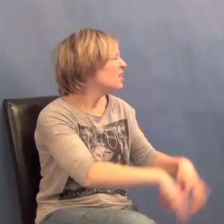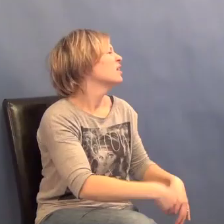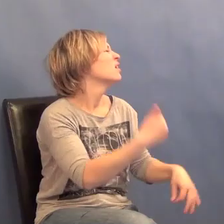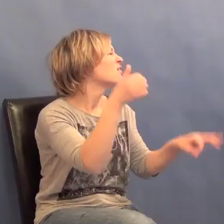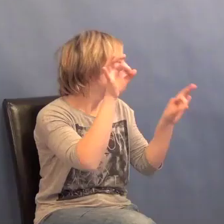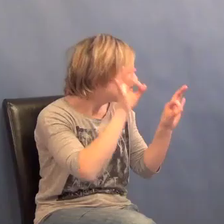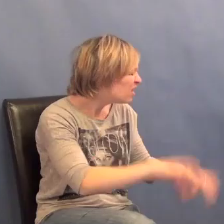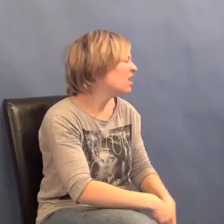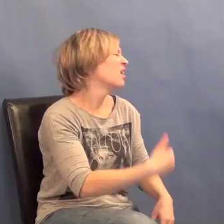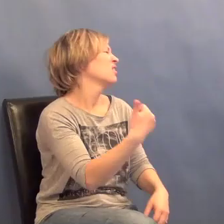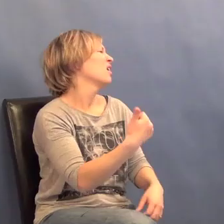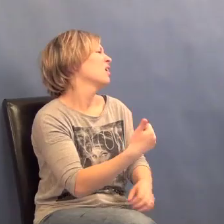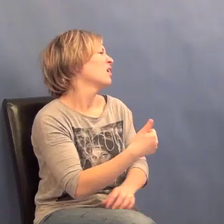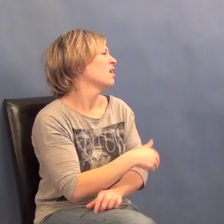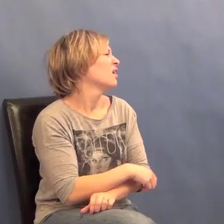On jest winny.